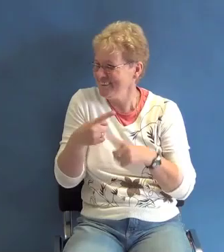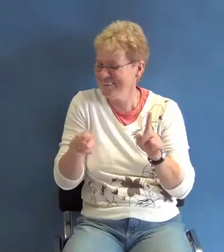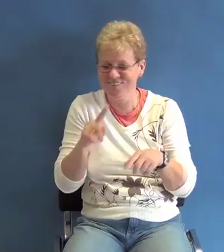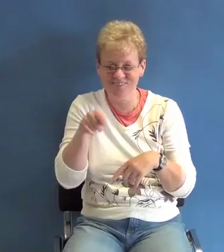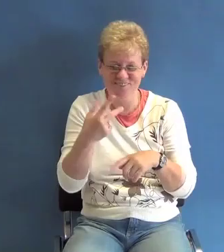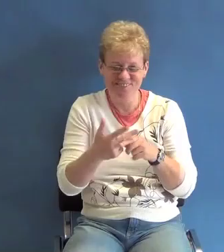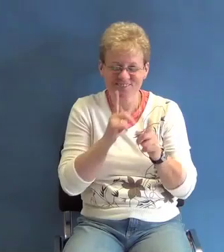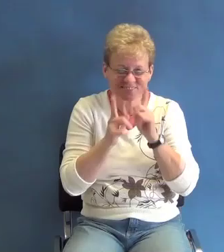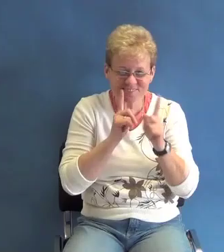Przez półtorej godziny porozmawiać.